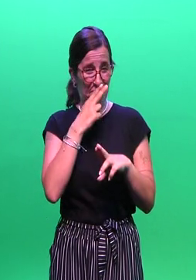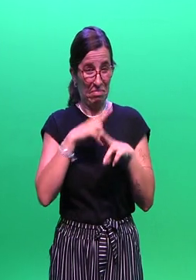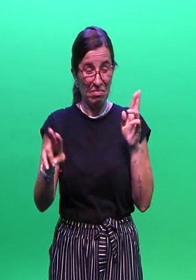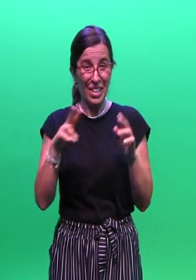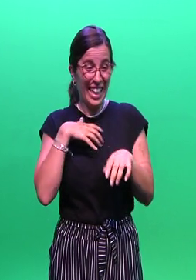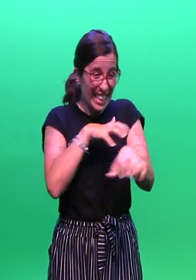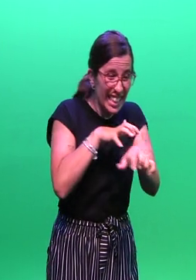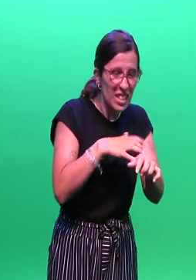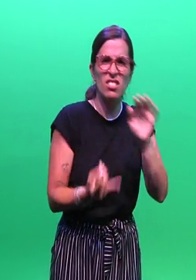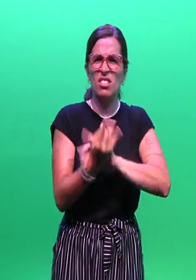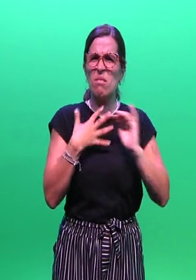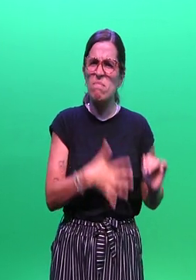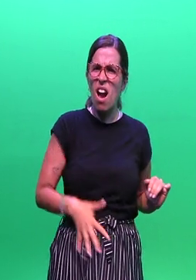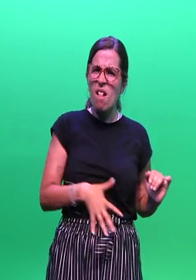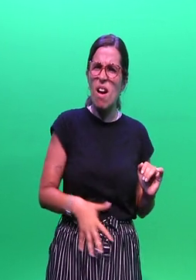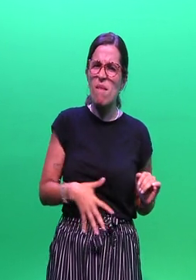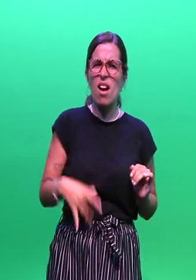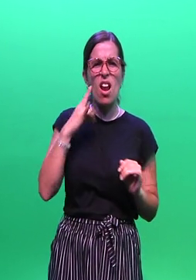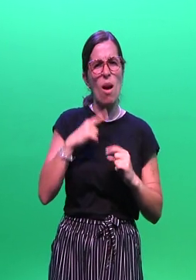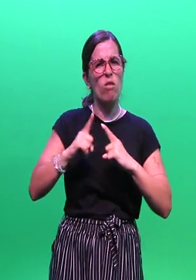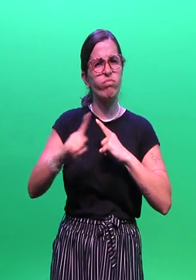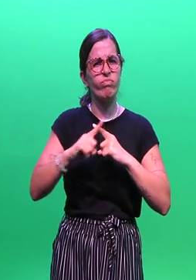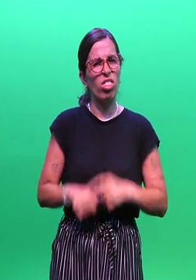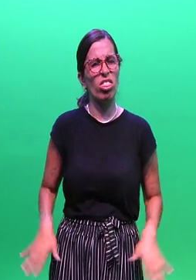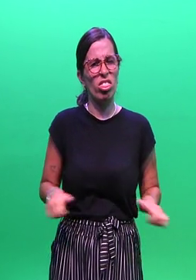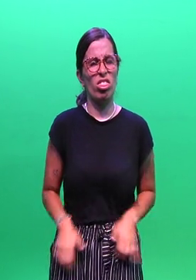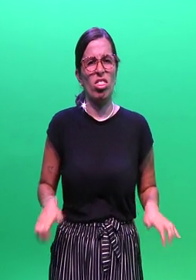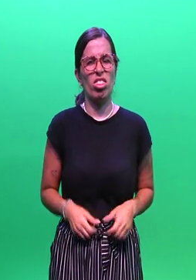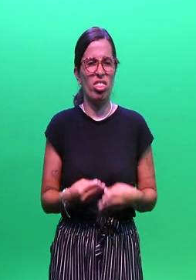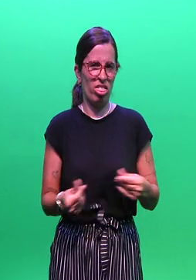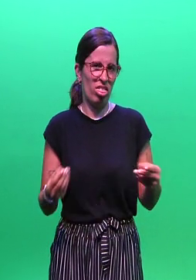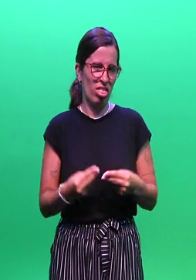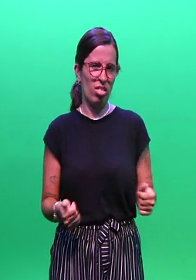És estrany, quan em rasco la mà em fa mal la panxa, i he d'anar al lavabo perquè tinc diarrea.